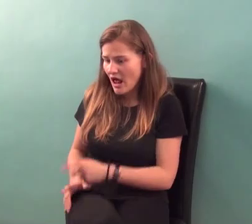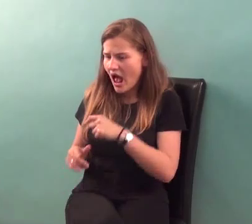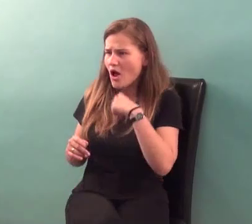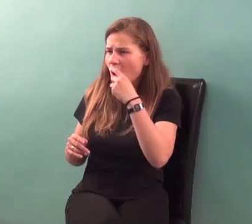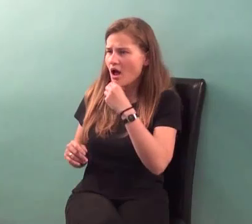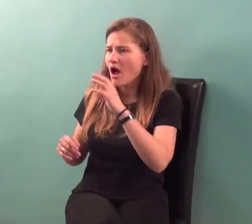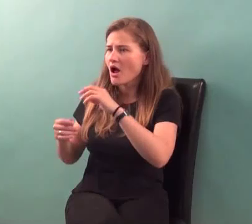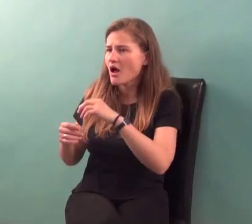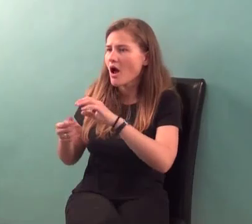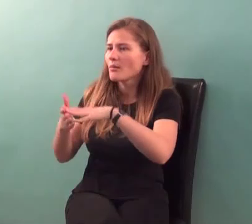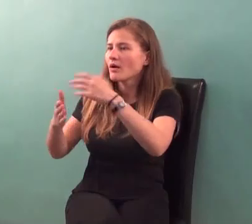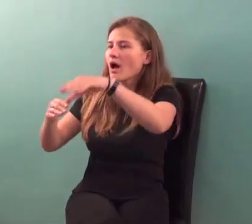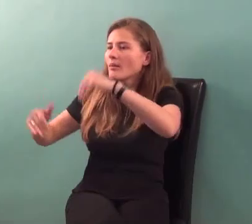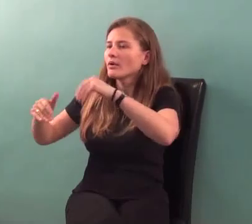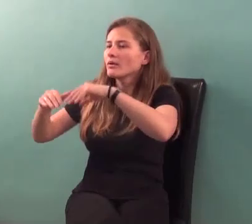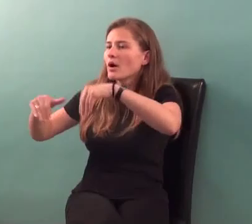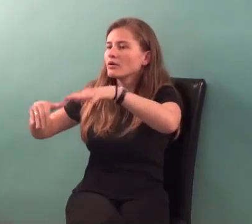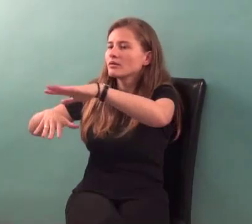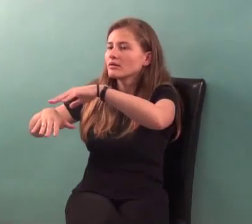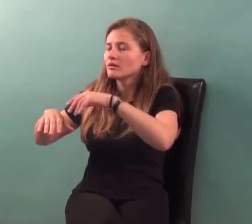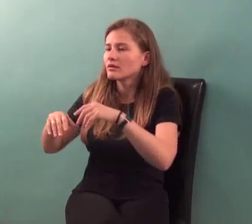Wygląda na to, że może...